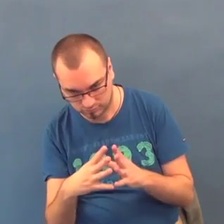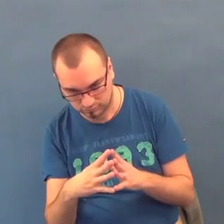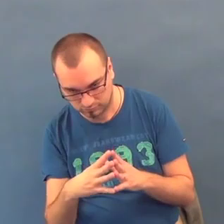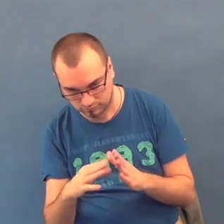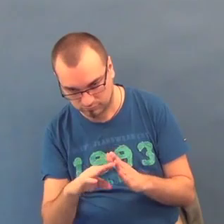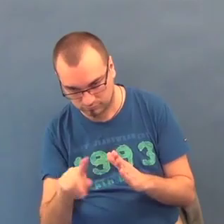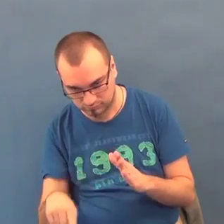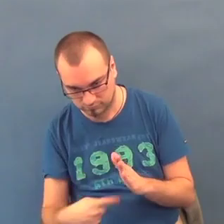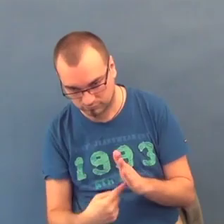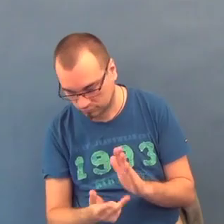Przez cały czas do osiemnastej?